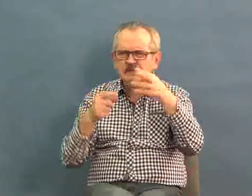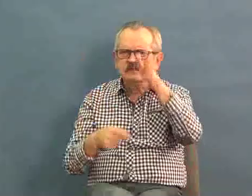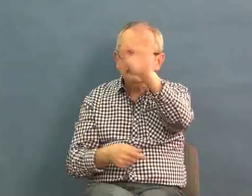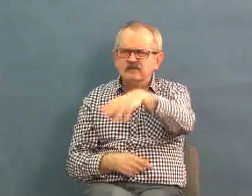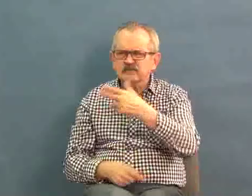Co to jest?